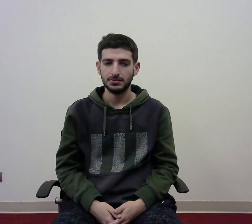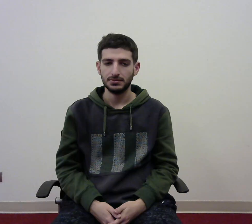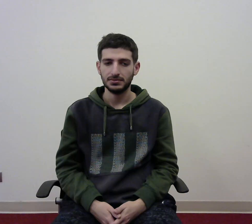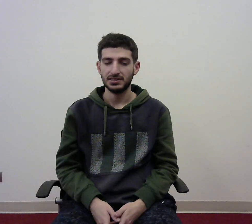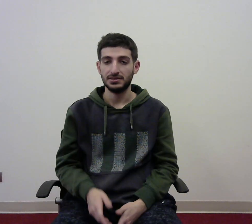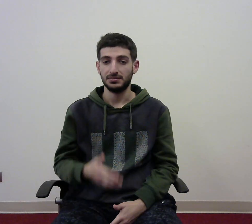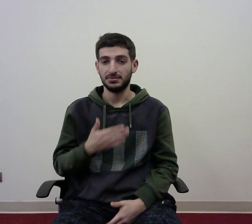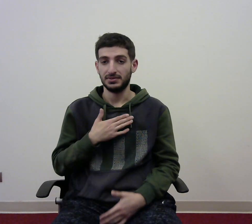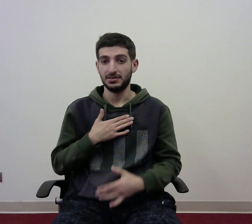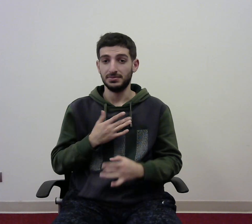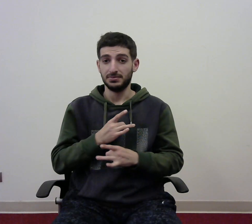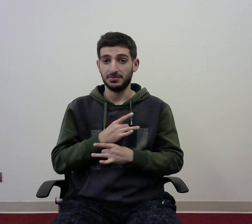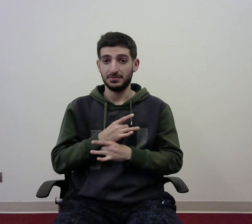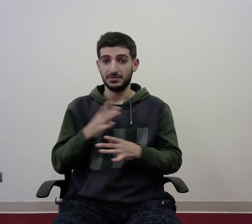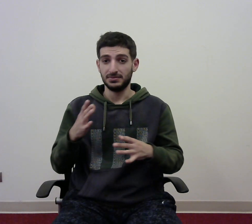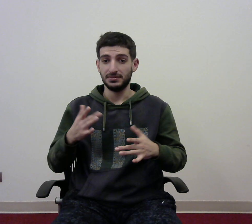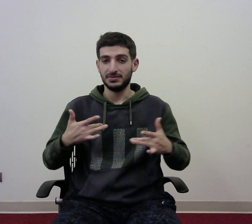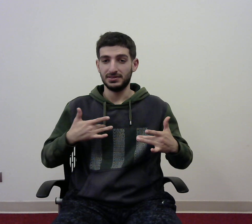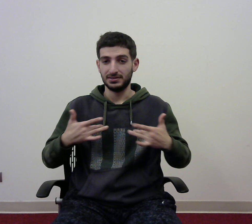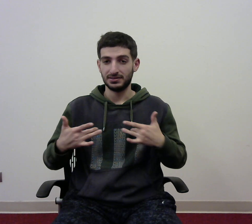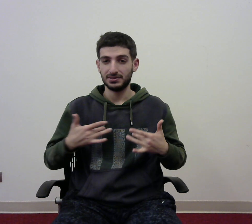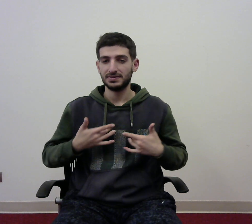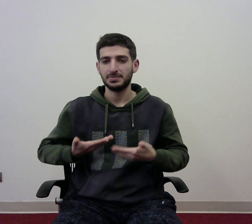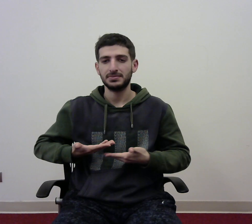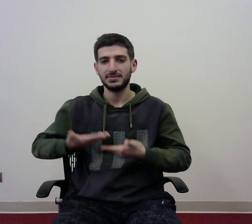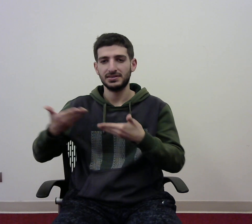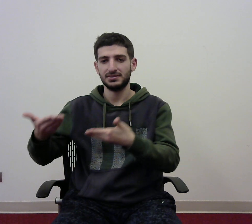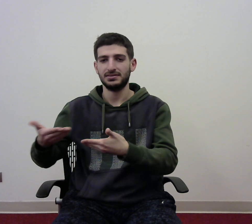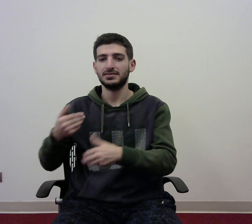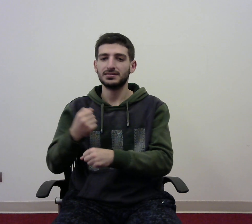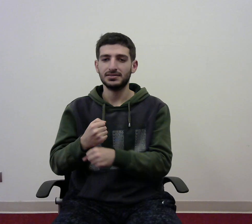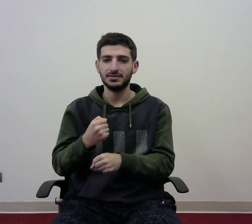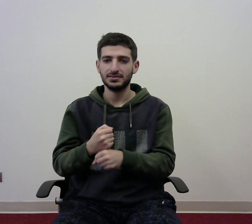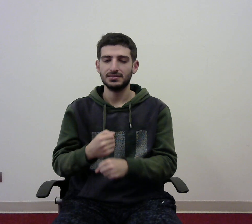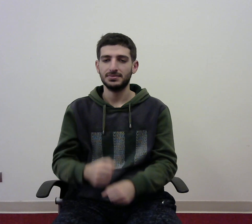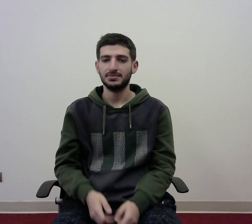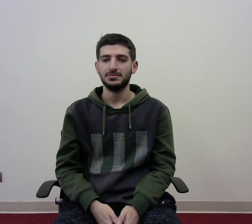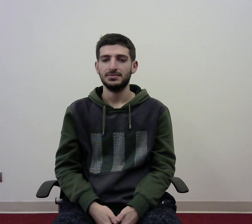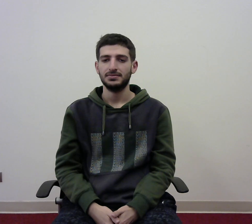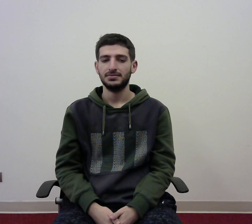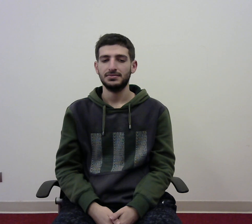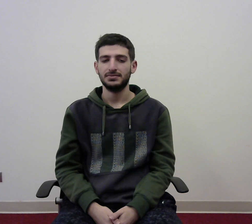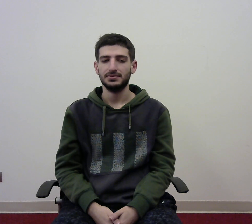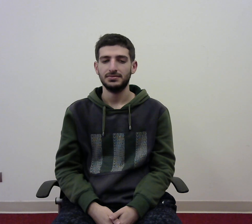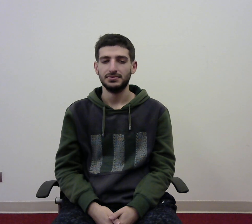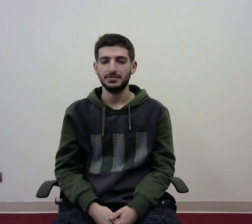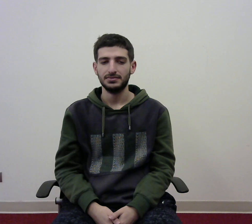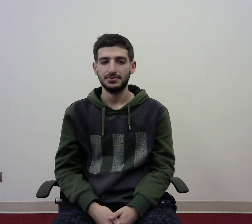Məni bayram tədbirinə dəvət ediblər